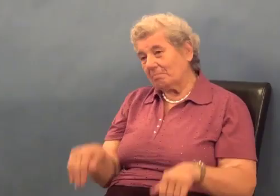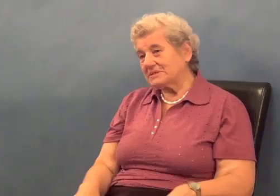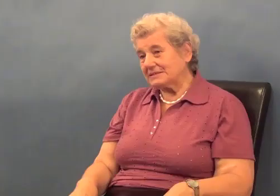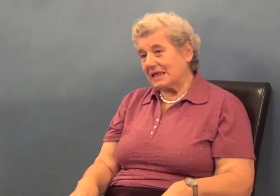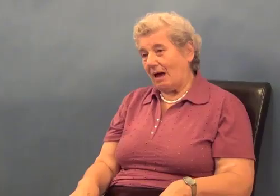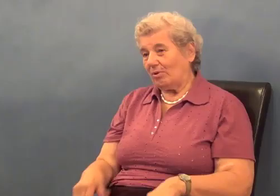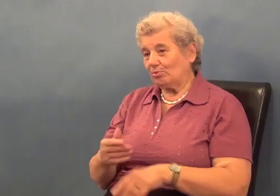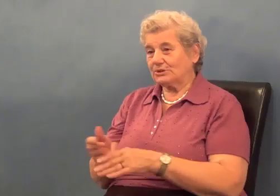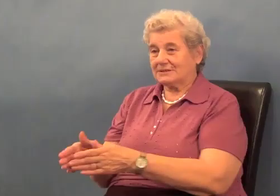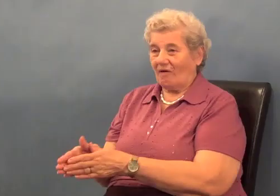Dobra, przestał.